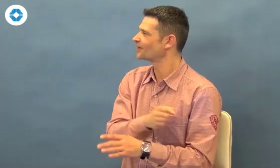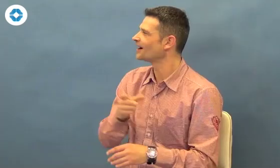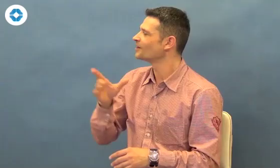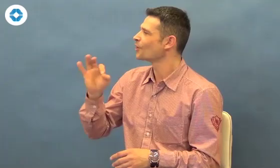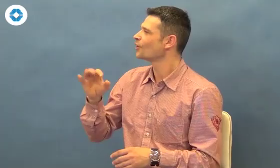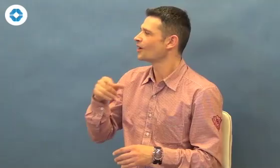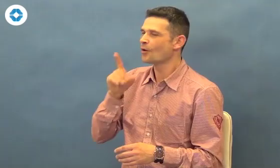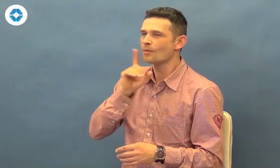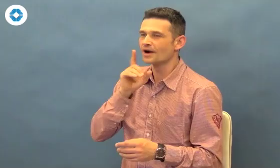Bo chłopiec...